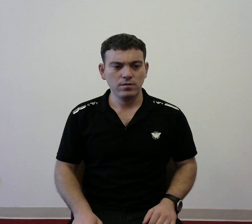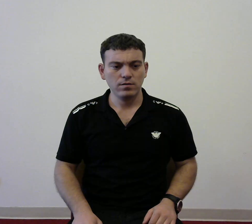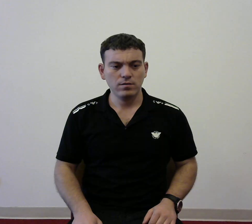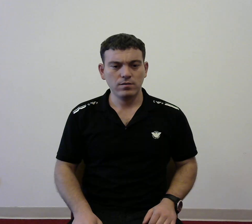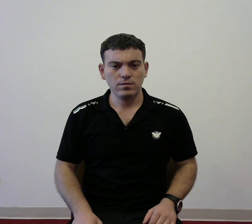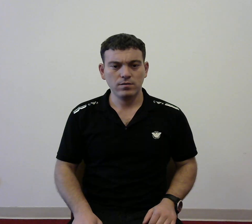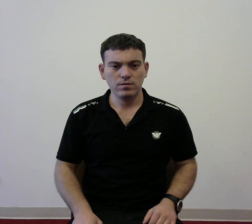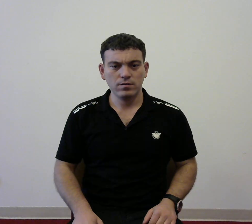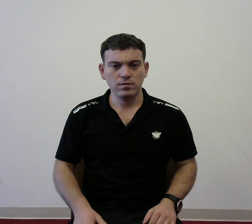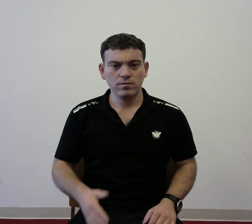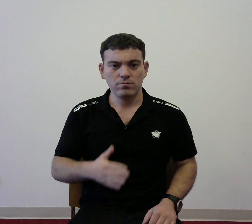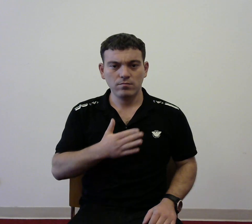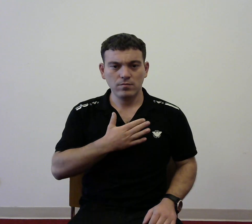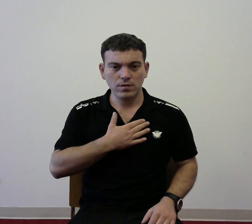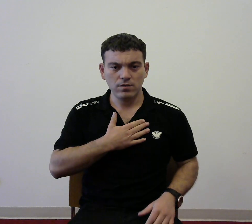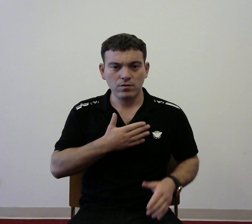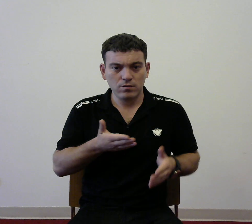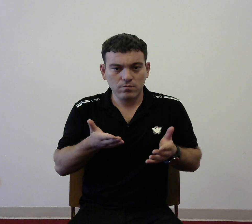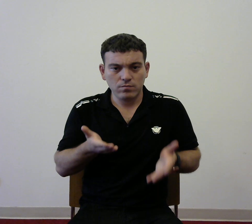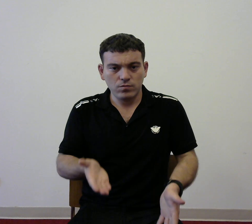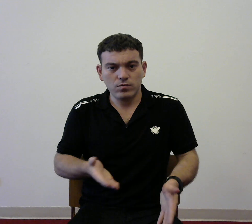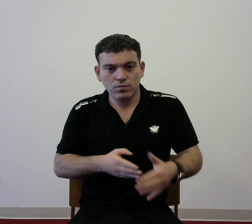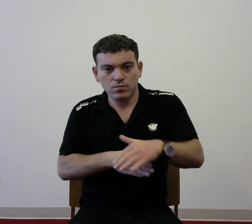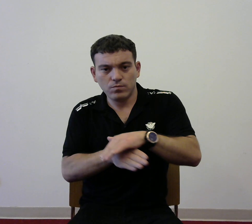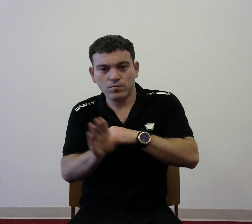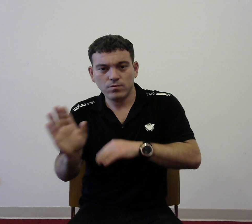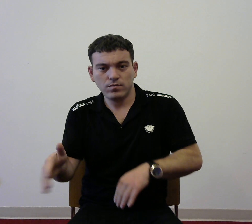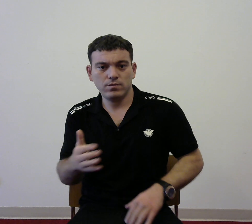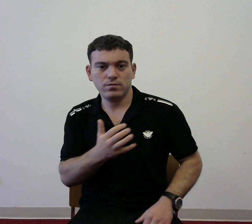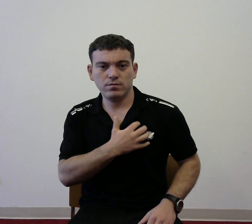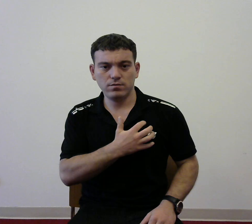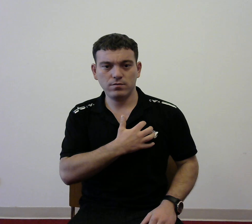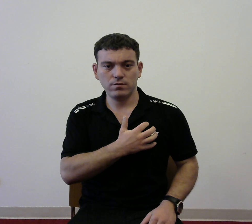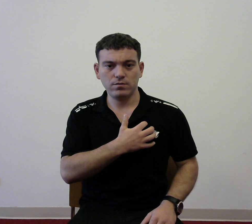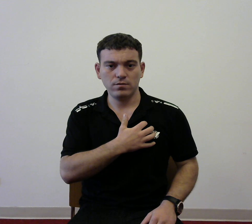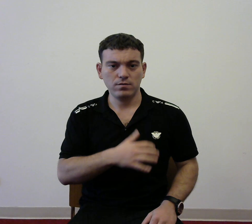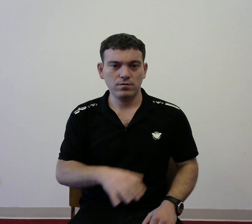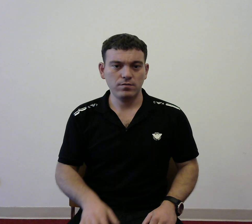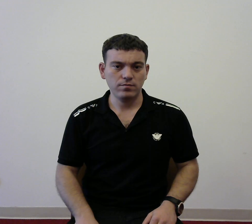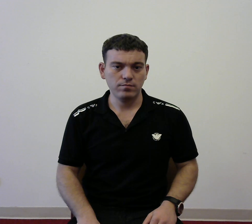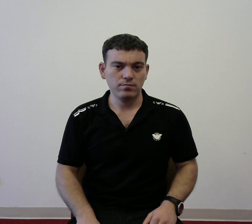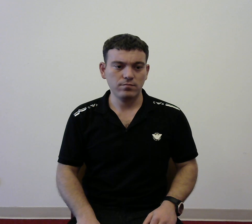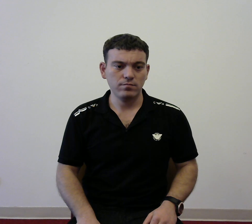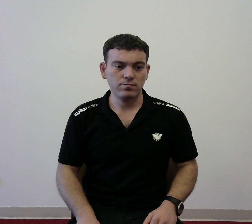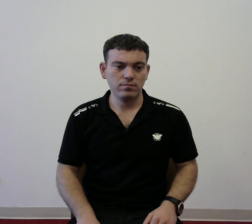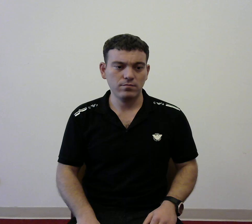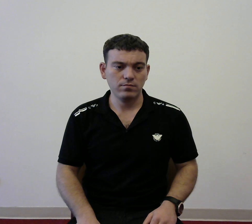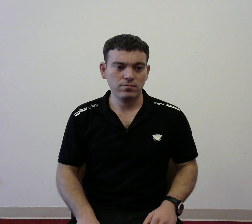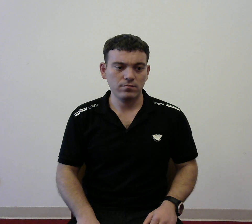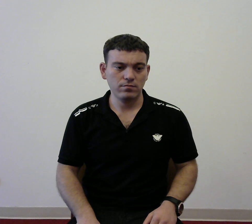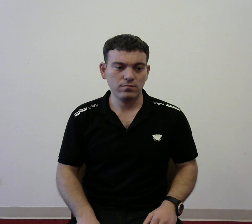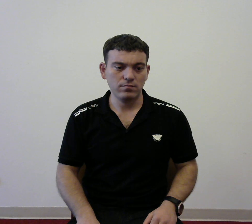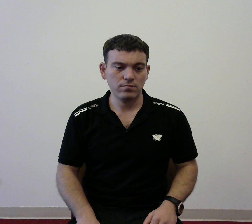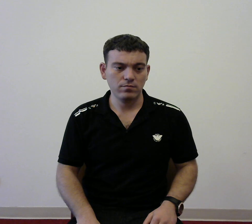Mən burdan getmək istəyirəm